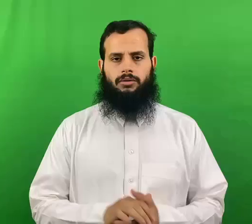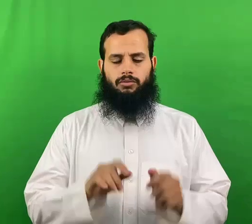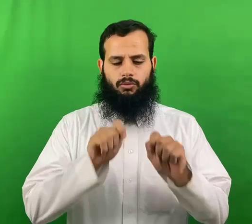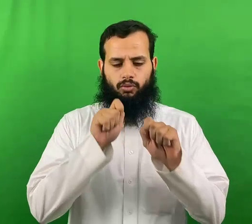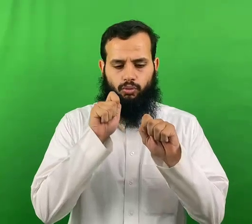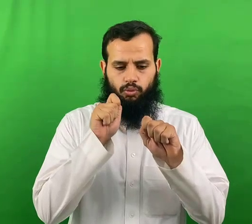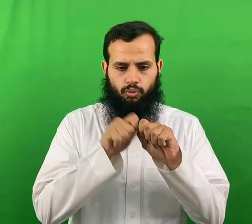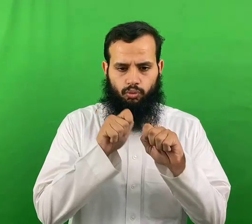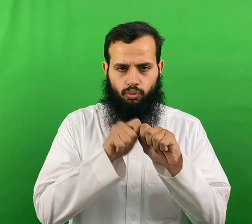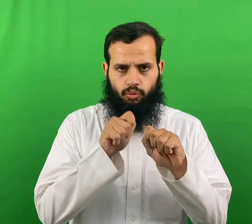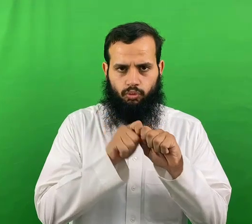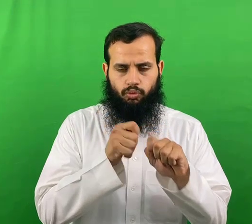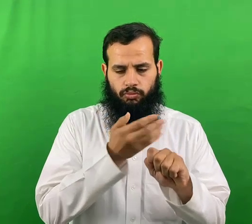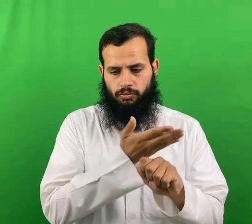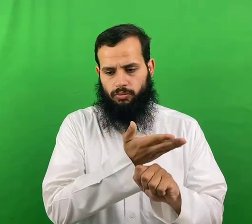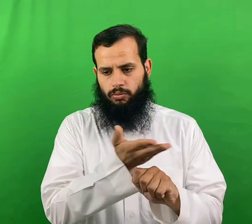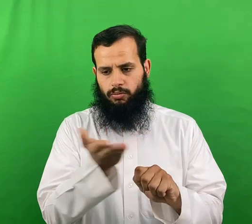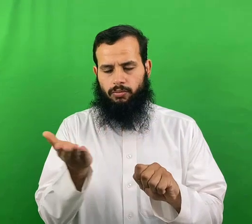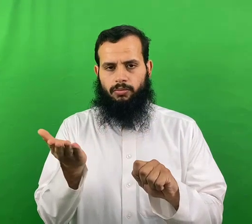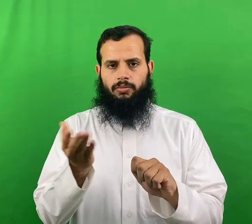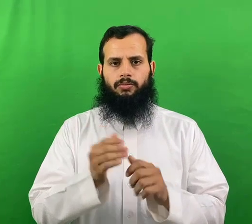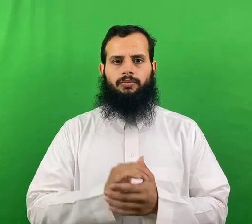أوصيكم